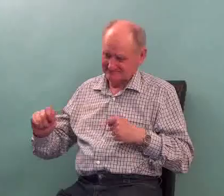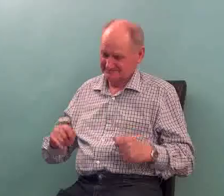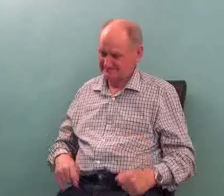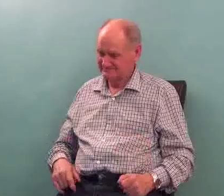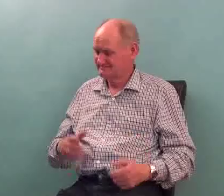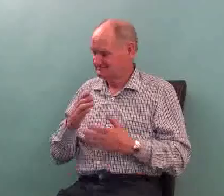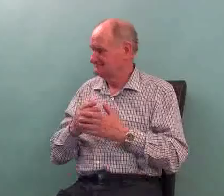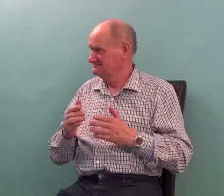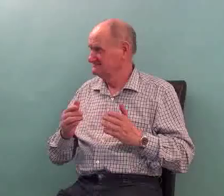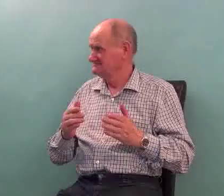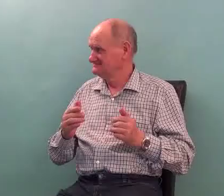Już.